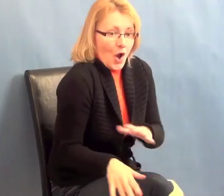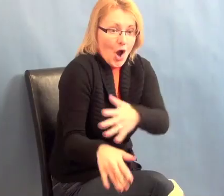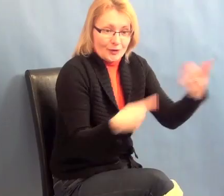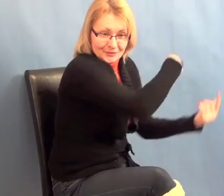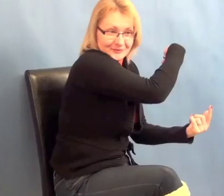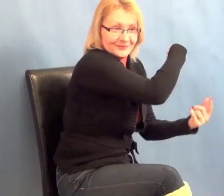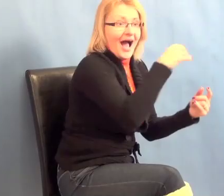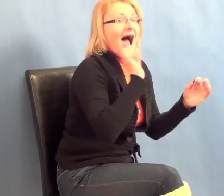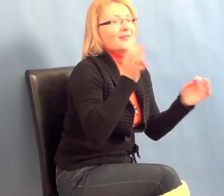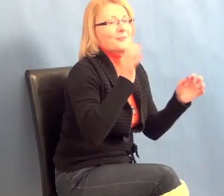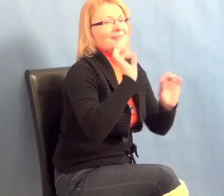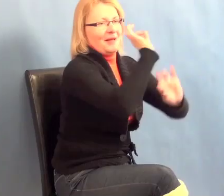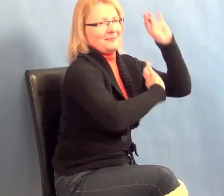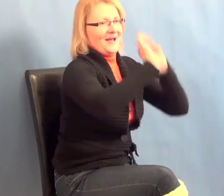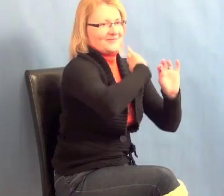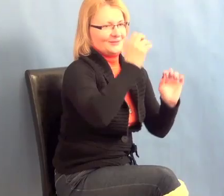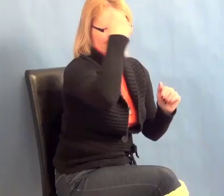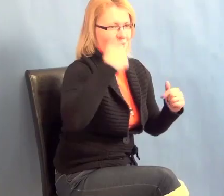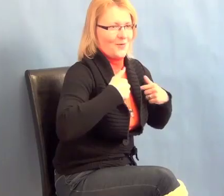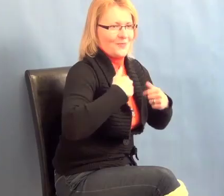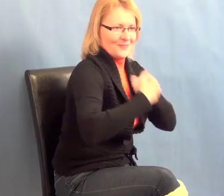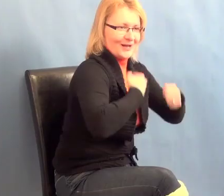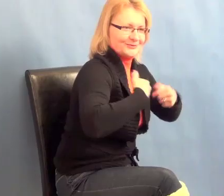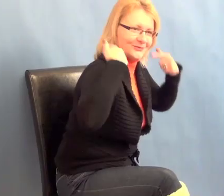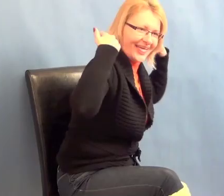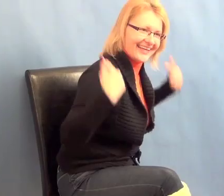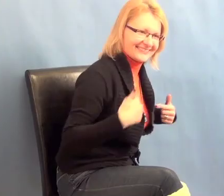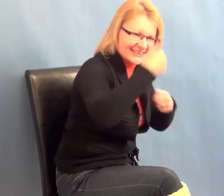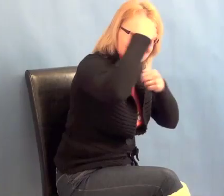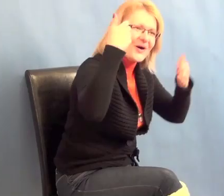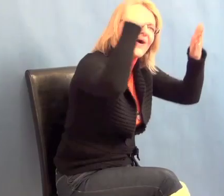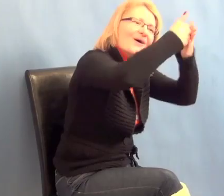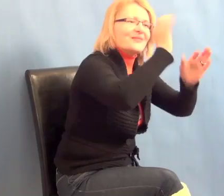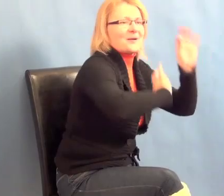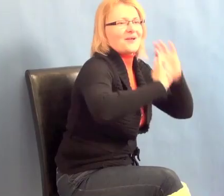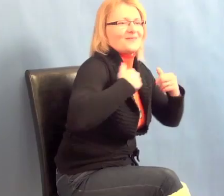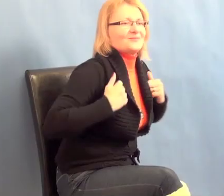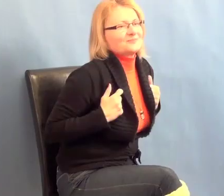Pokazała mu szkodę, a on stwierdził, że może to naprawić, jest szklarzem i ma akurat przy sobie sprzęt.